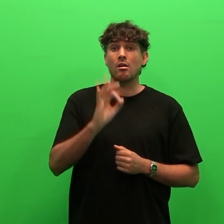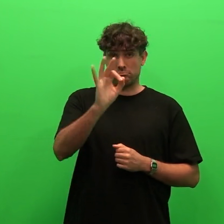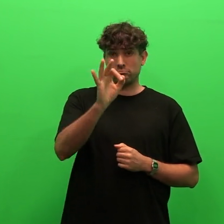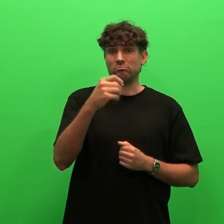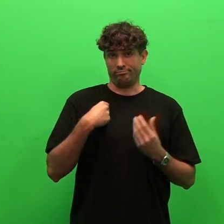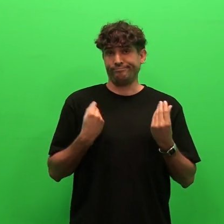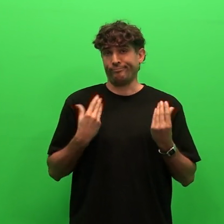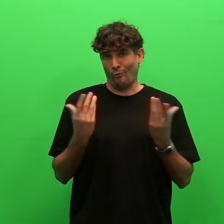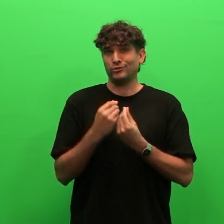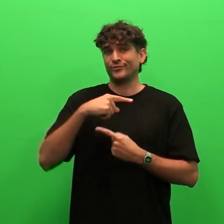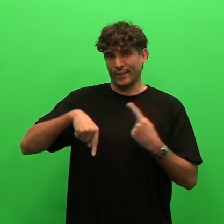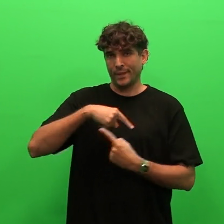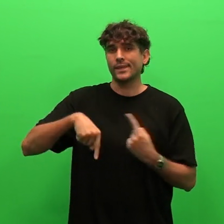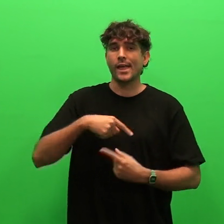Sí, visc amb la meva família.